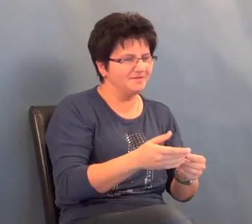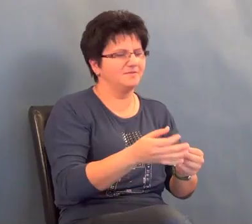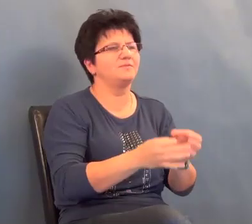Pomyślmy.